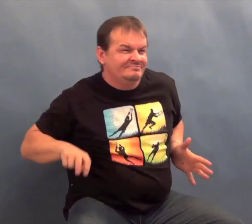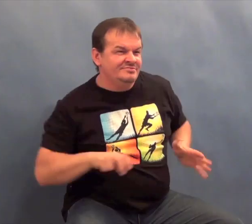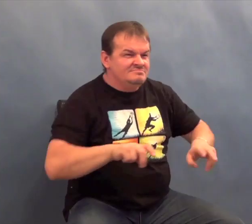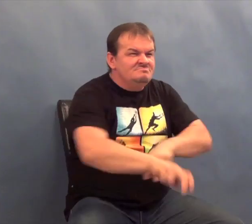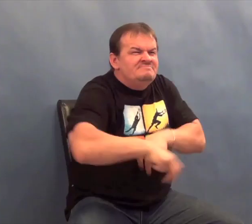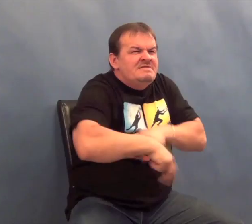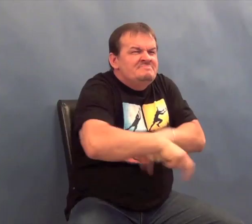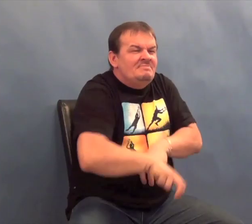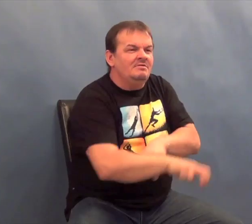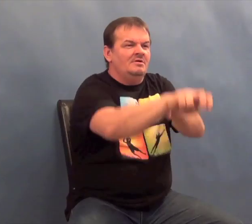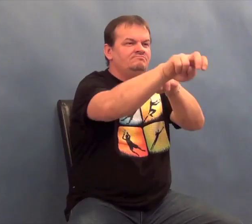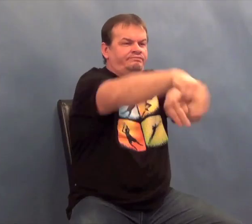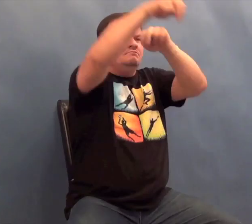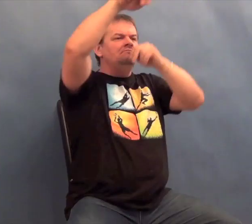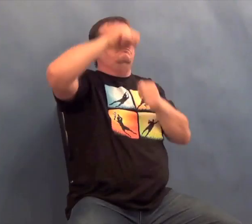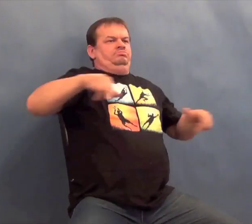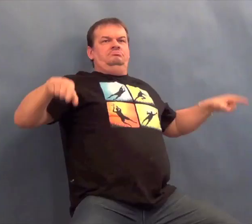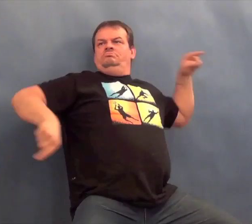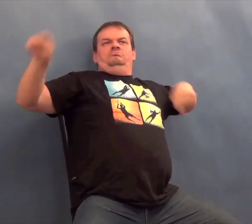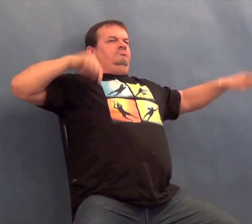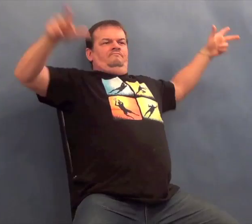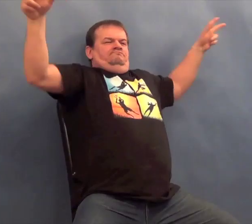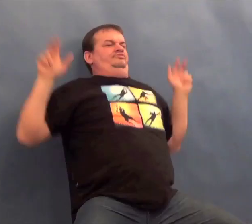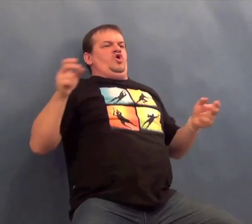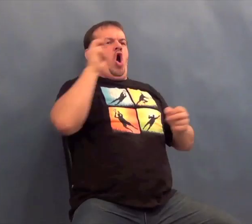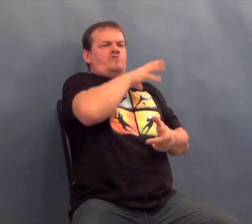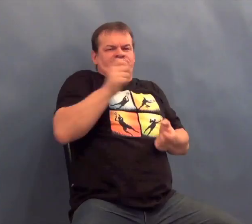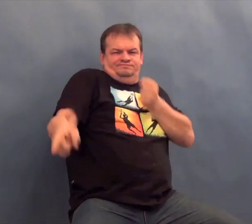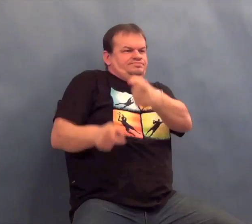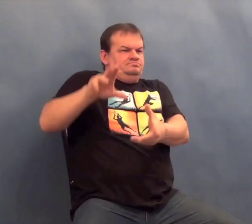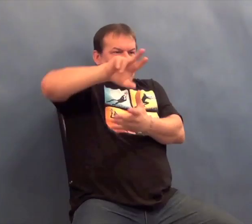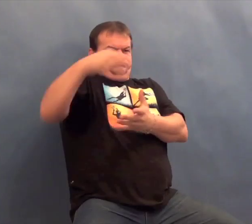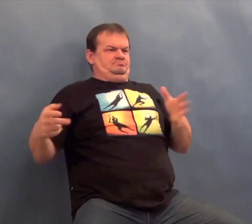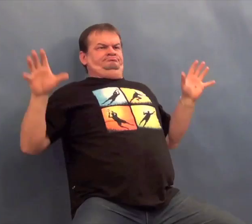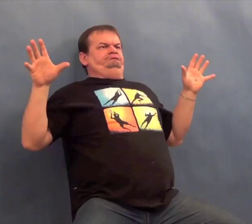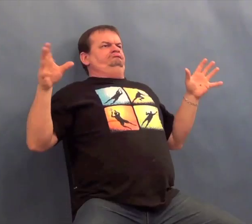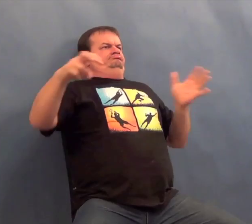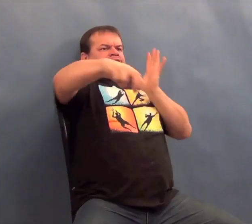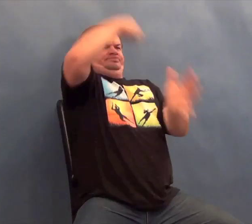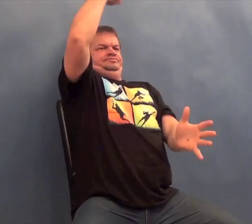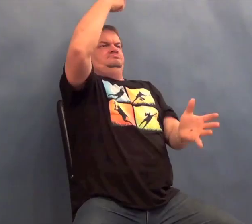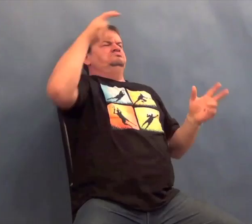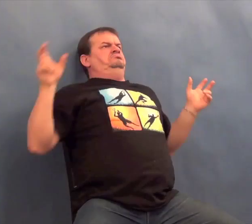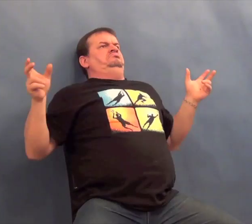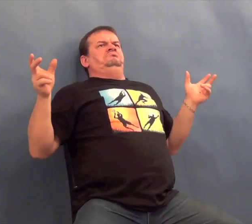Biegł bardzo szybko, tak szybko, że aż wpadł do kosza. Przewrócił się i leży na grzbiecie.